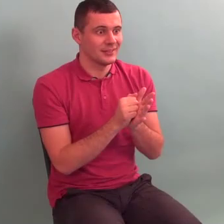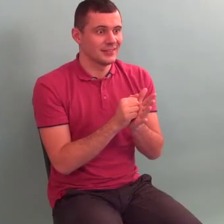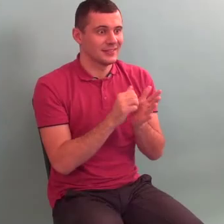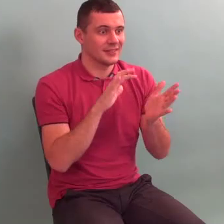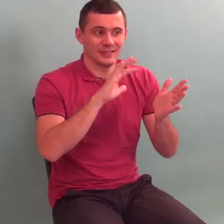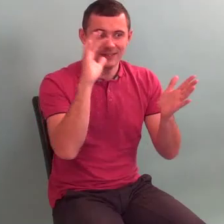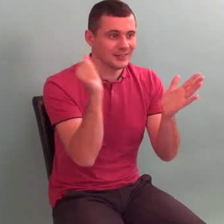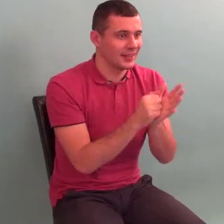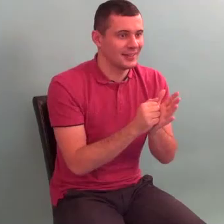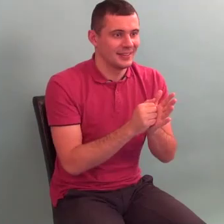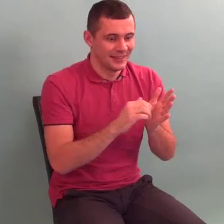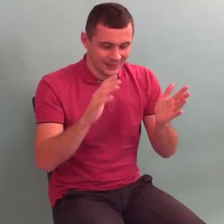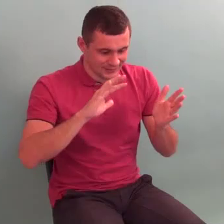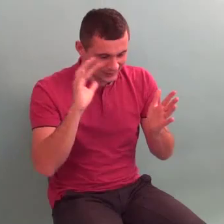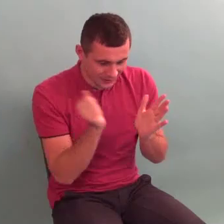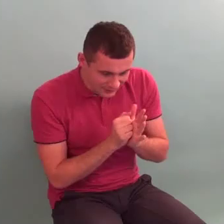Zajęty.